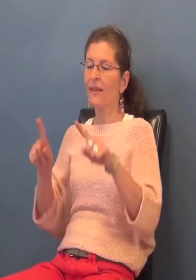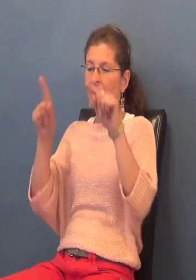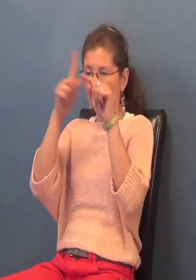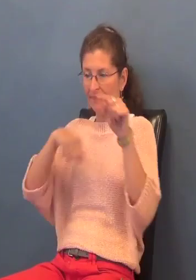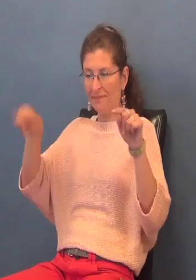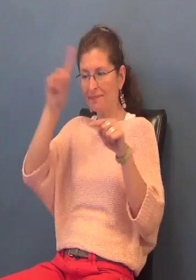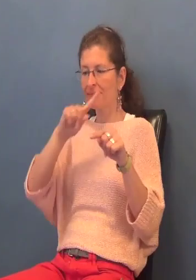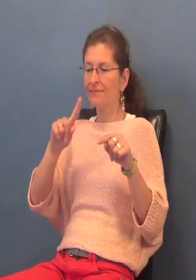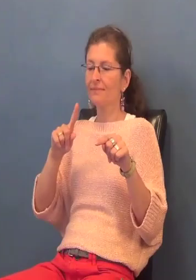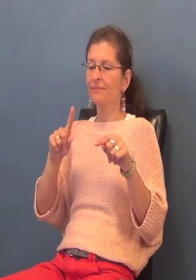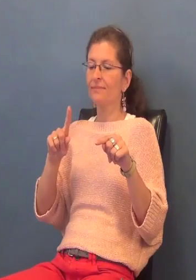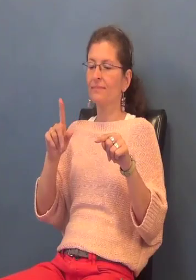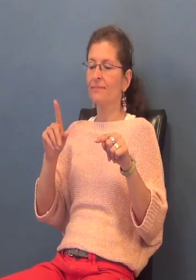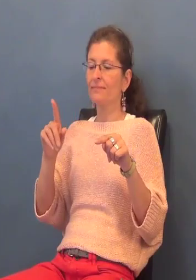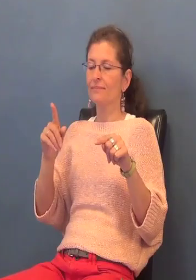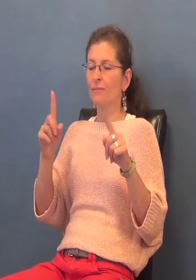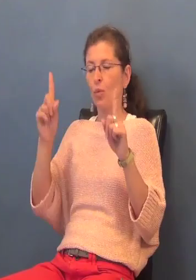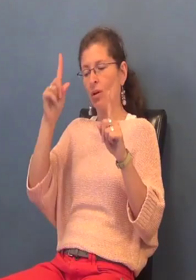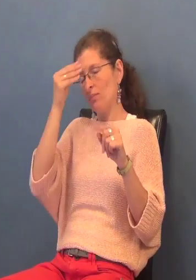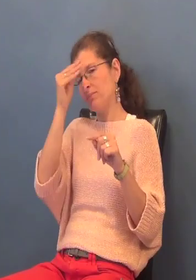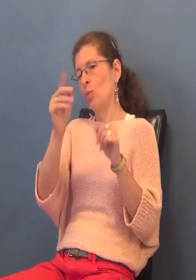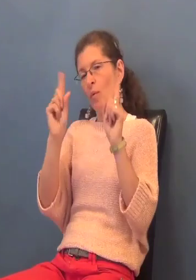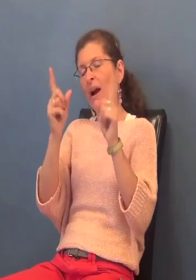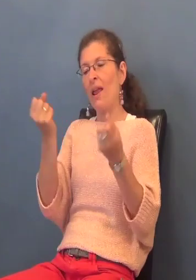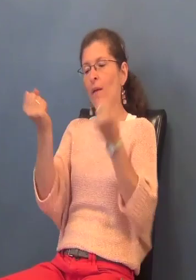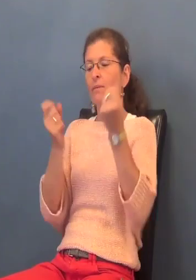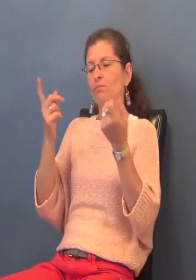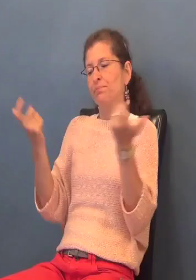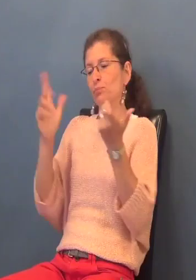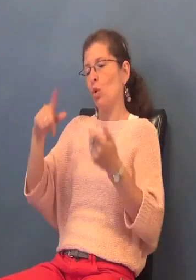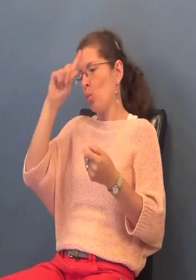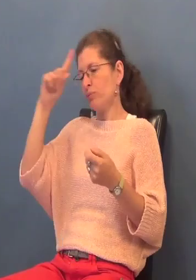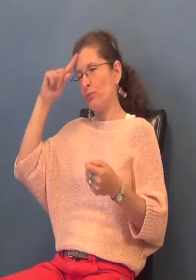Znak ostrzegający przed nadjeżdżającymi samochodami.